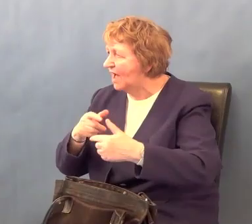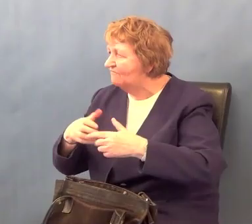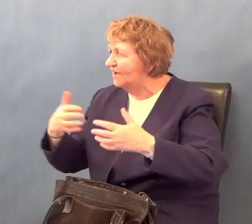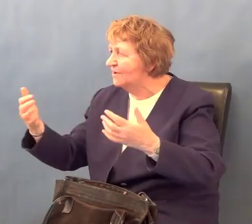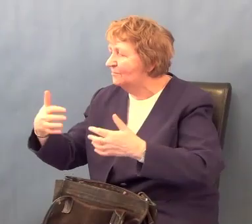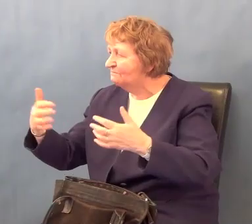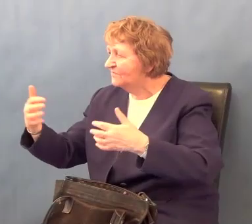Klub.